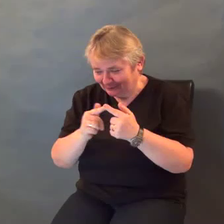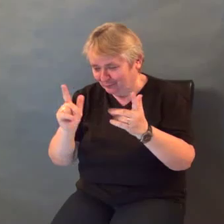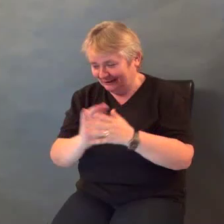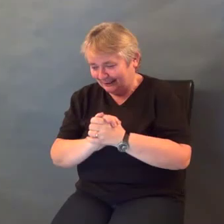Pasuje.